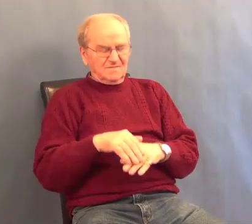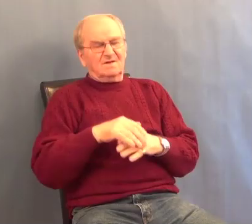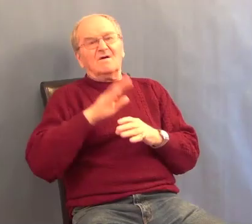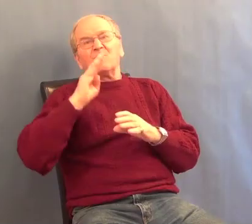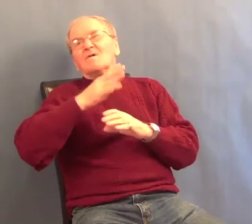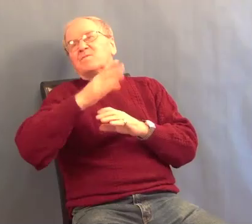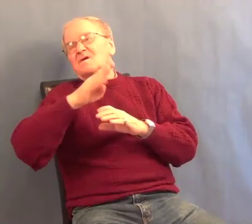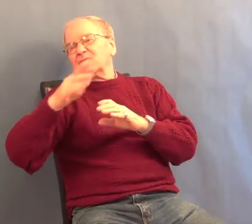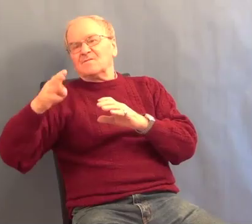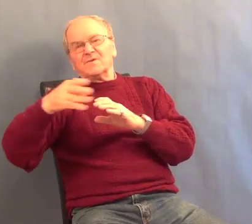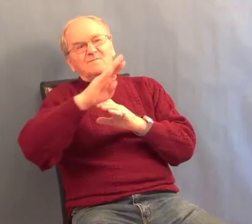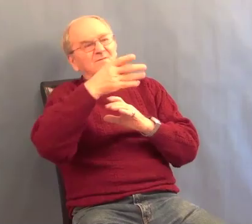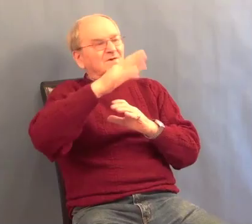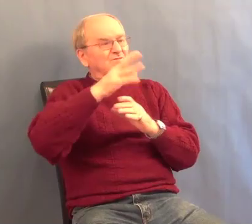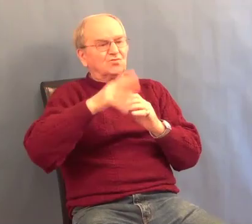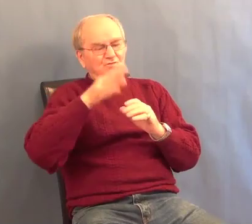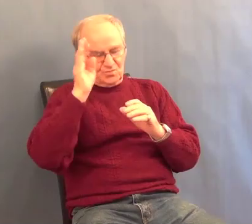Pozwiedzali.